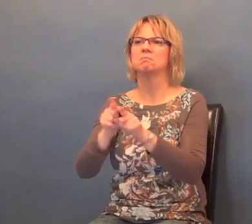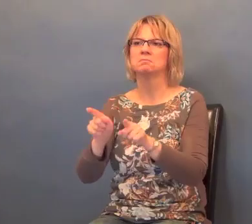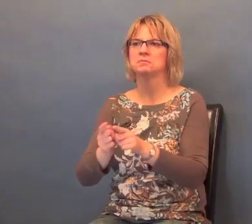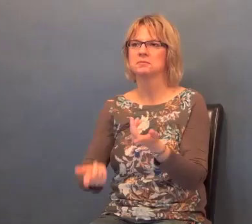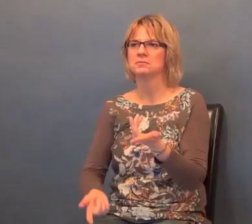Też tak można.